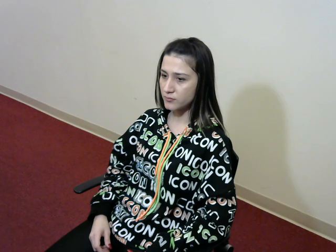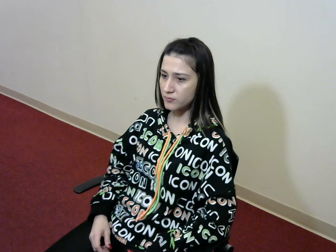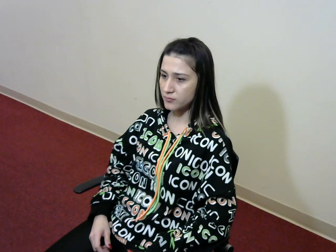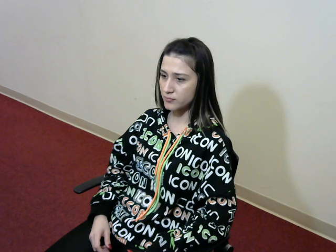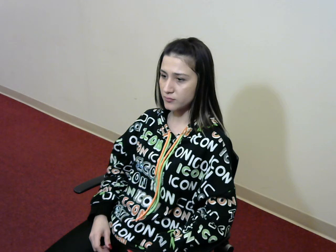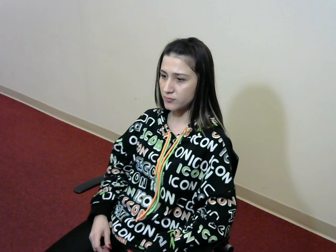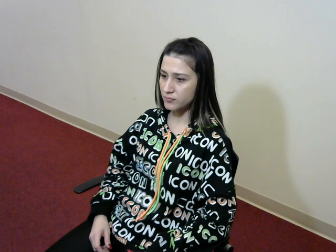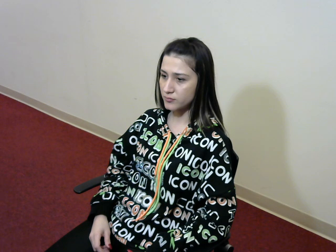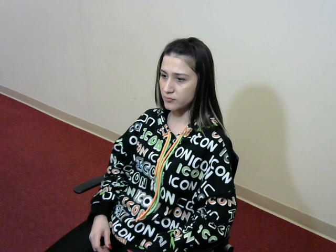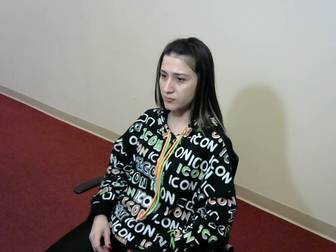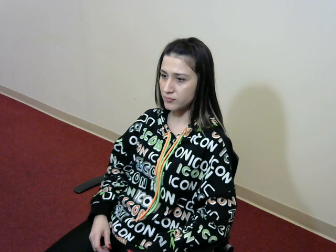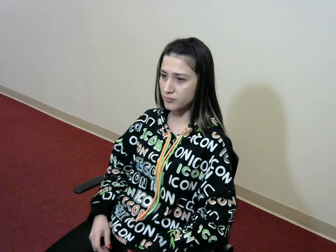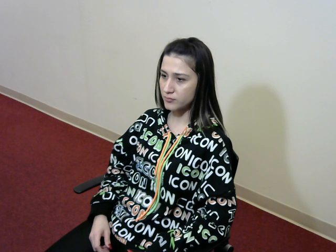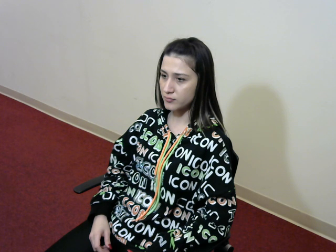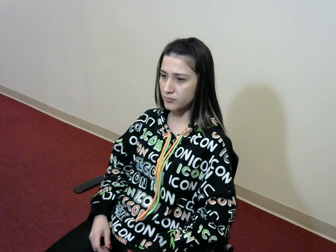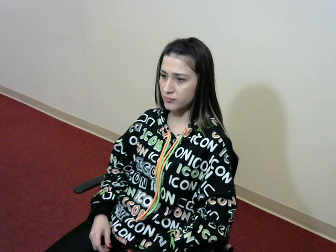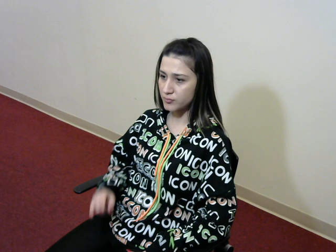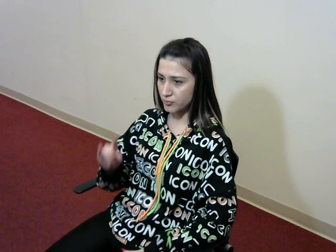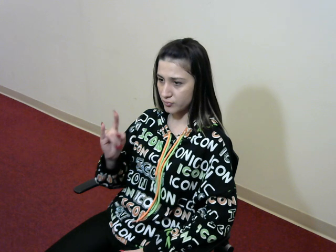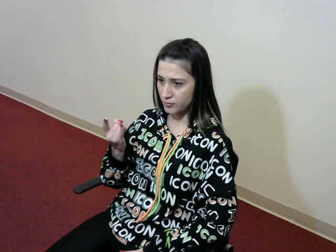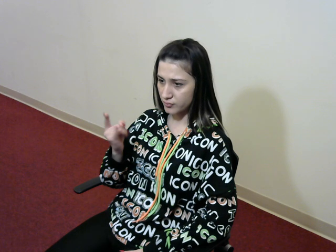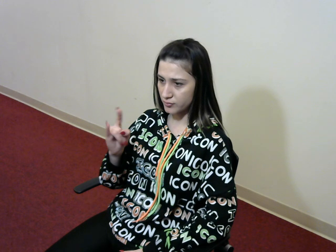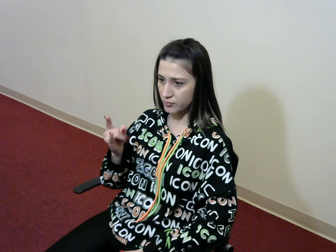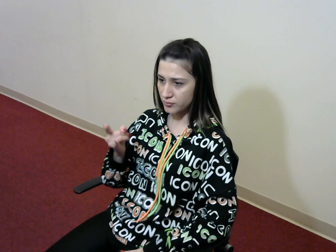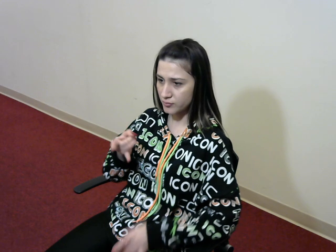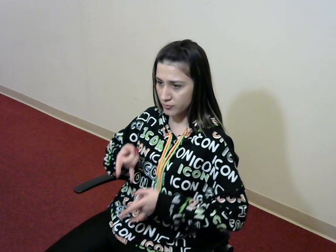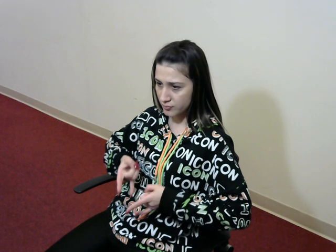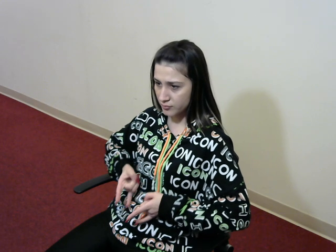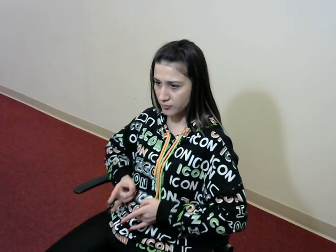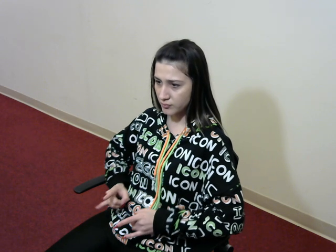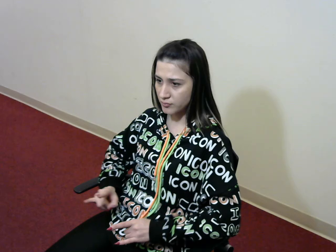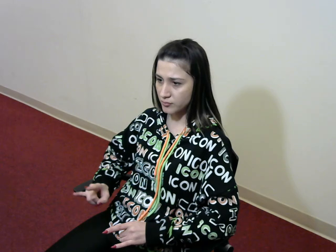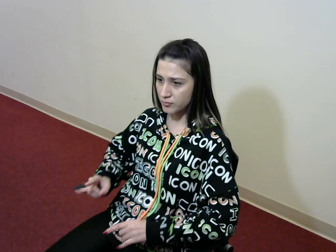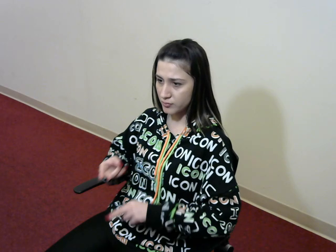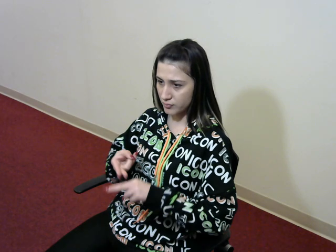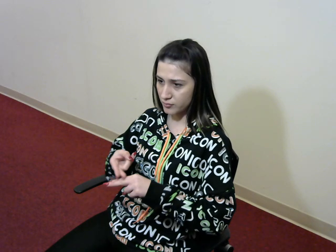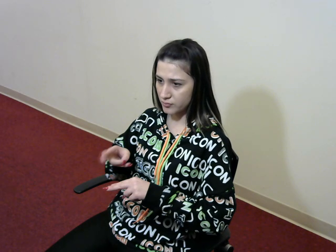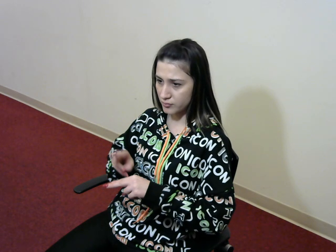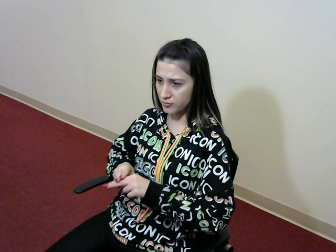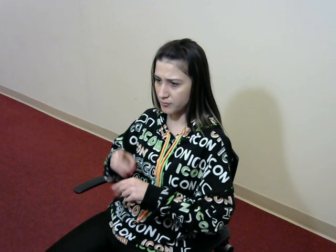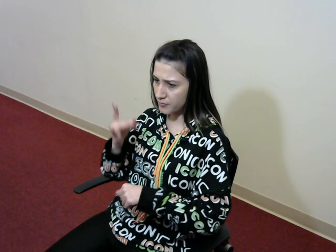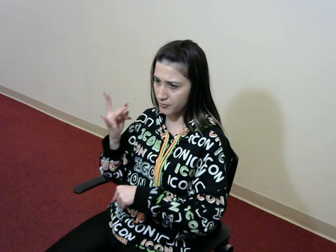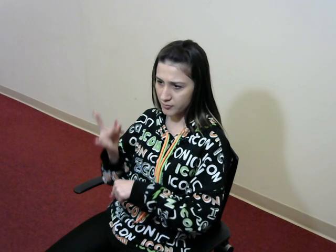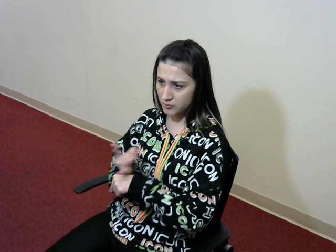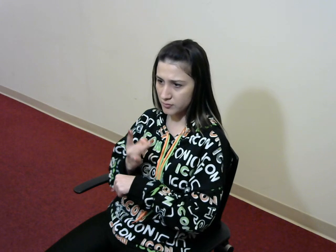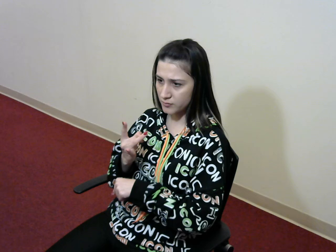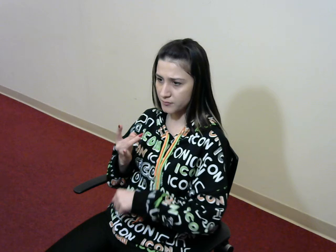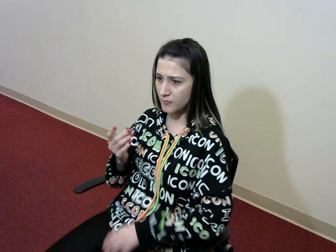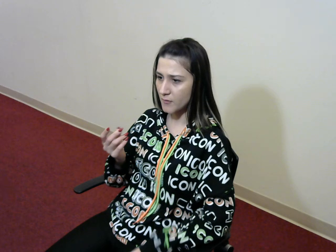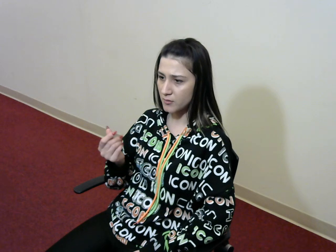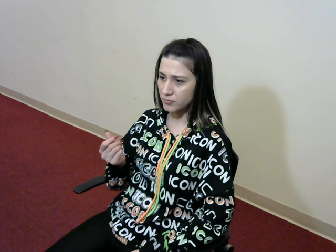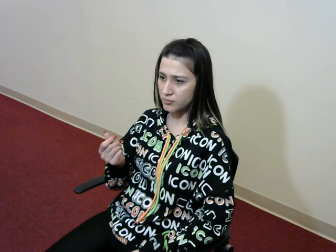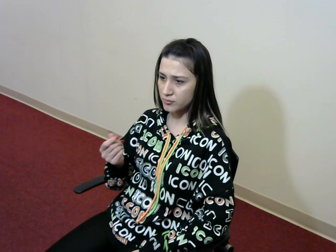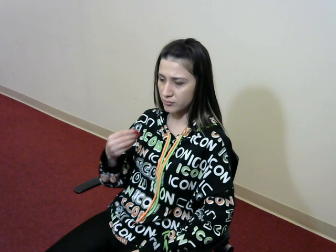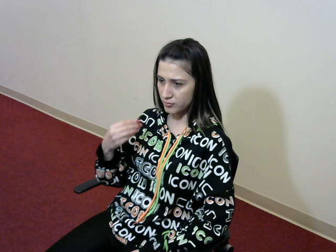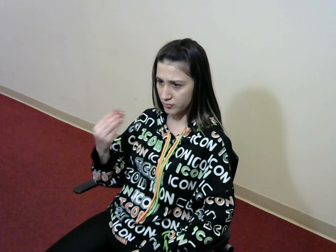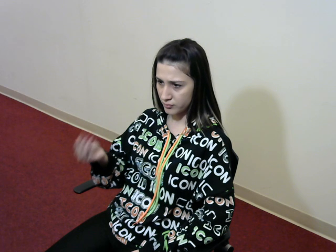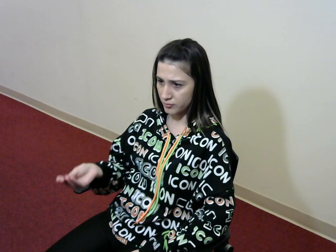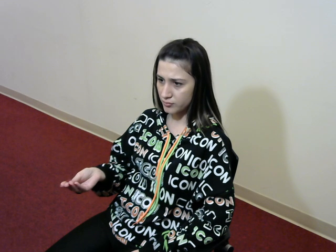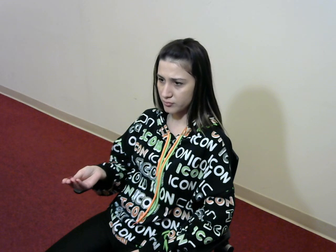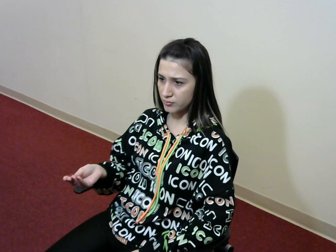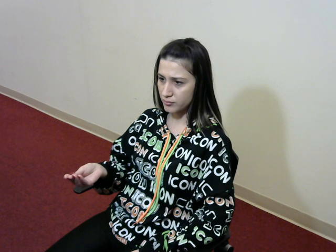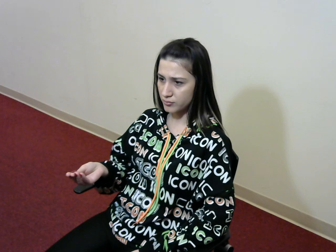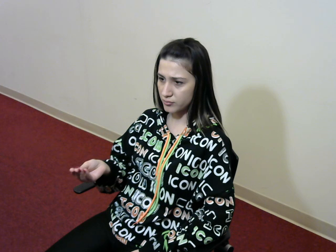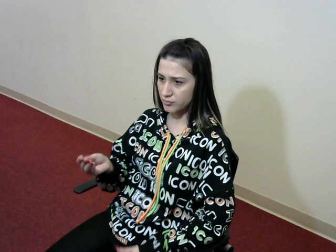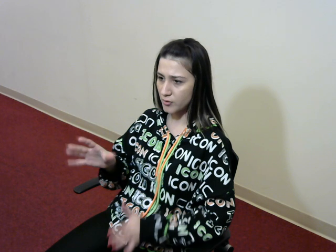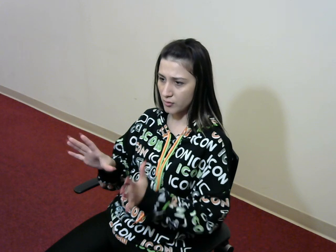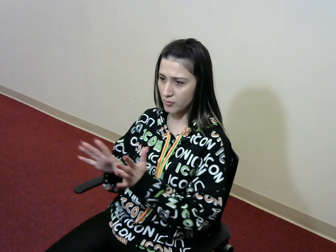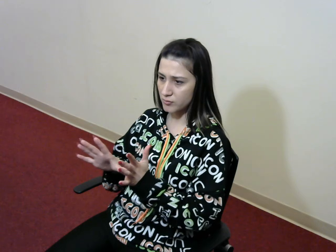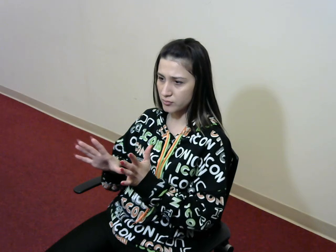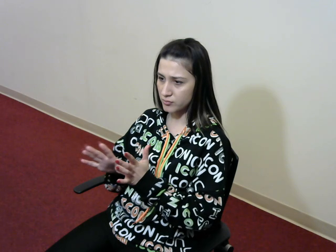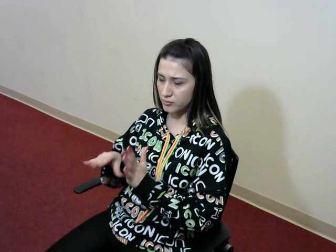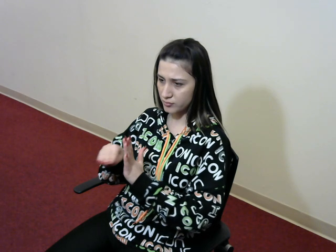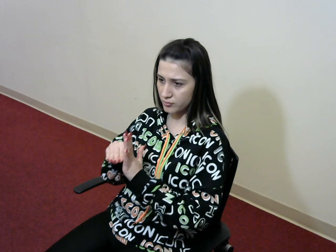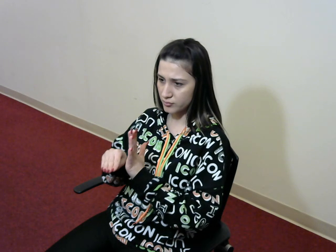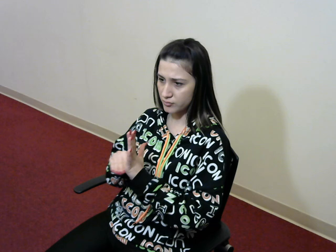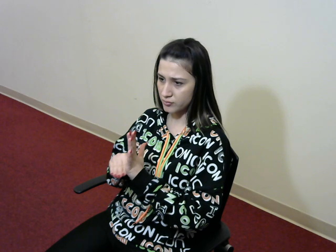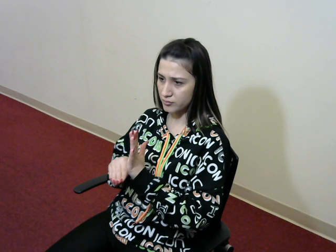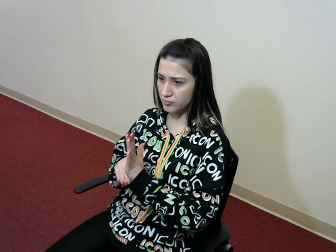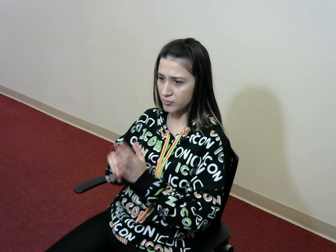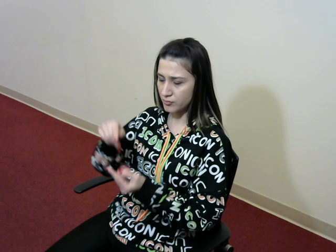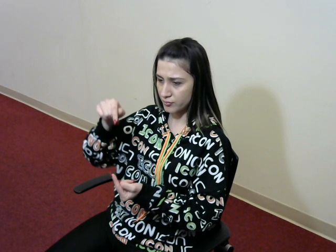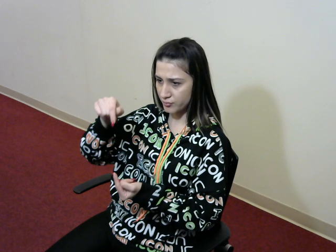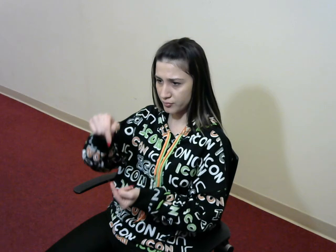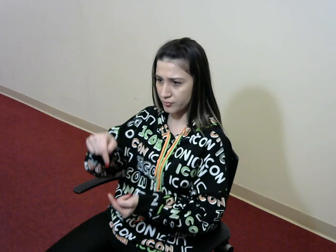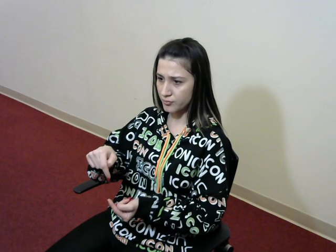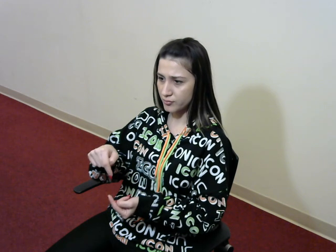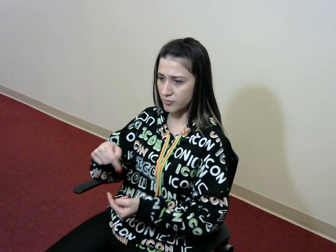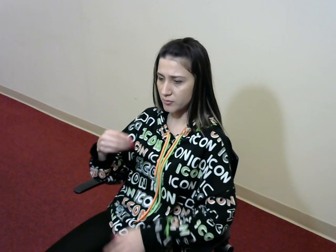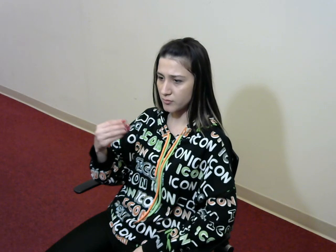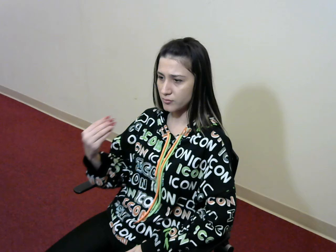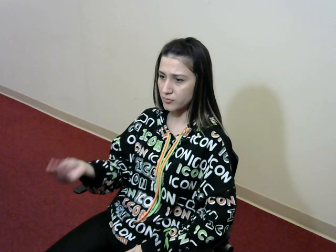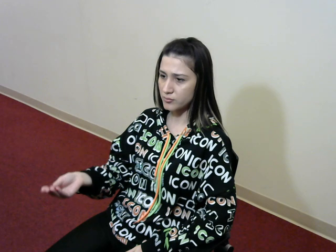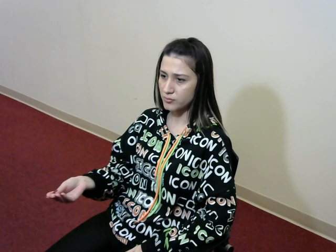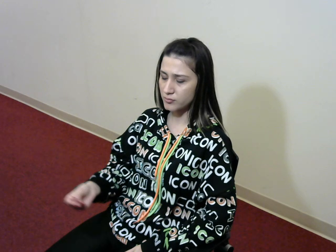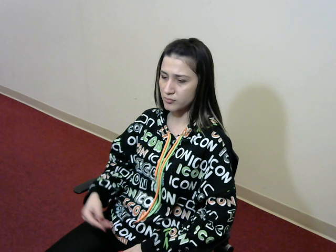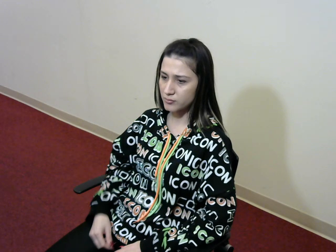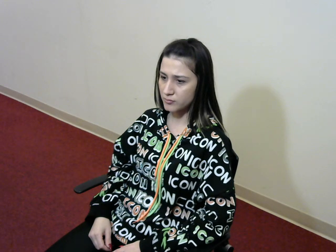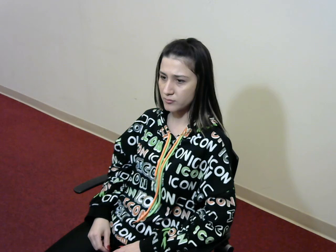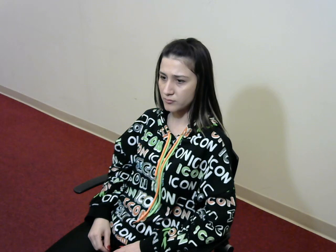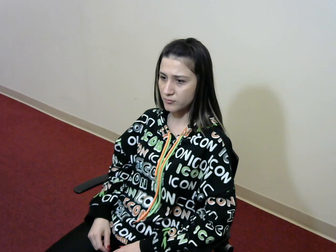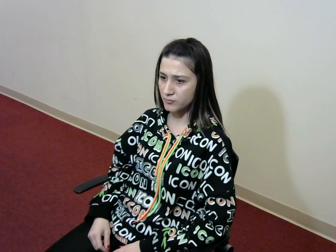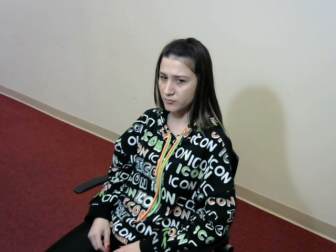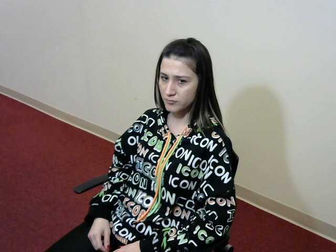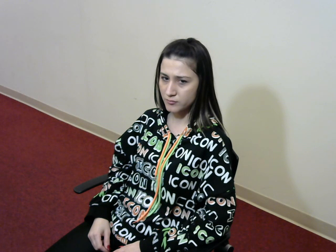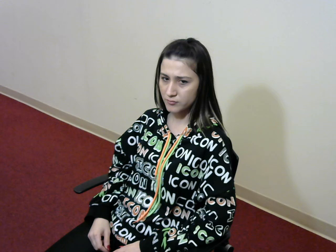Uşağın doğulmasına görə birdəfəlik məbləğin verilməsi elektron qaydaya uyğun verilir